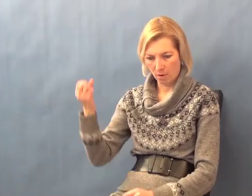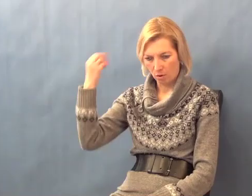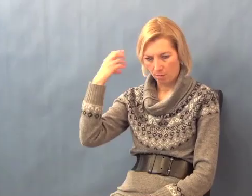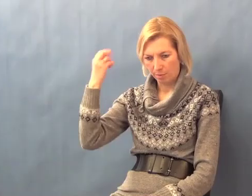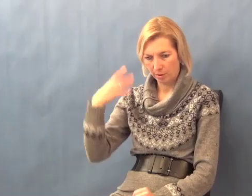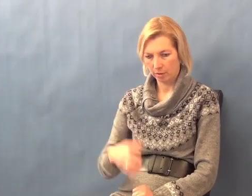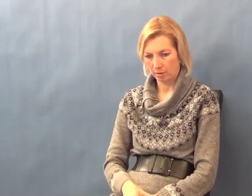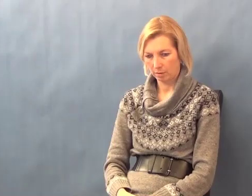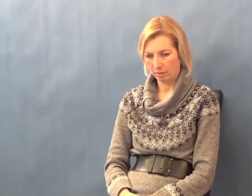Nie wolno brać prysznica.